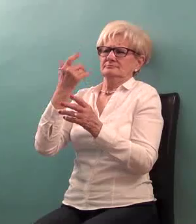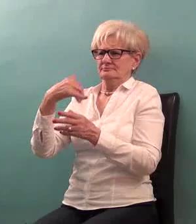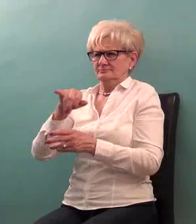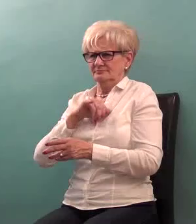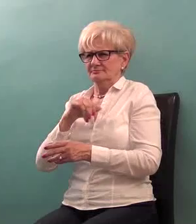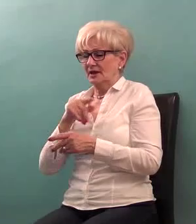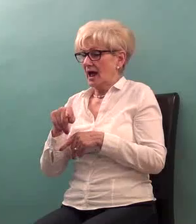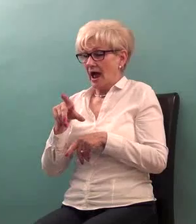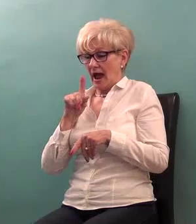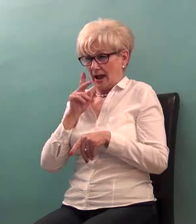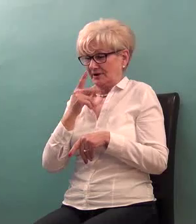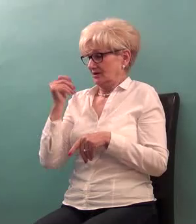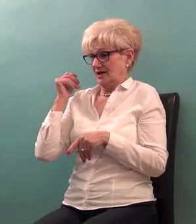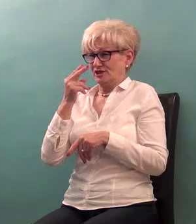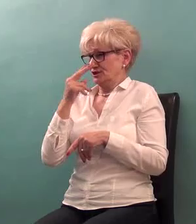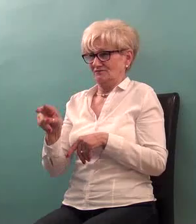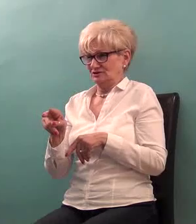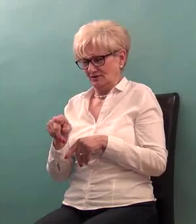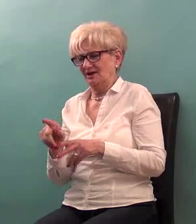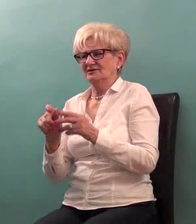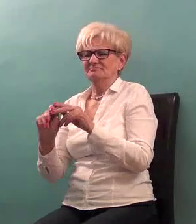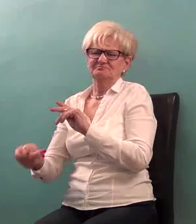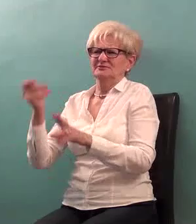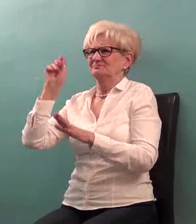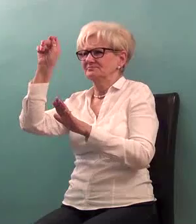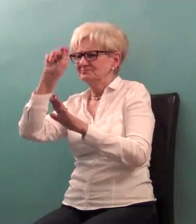Charlie Chaplin nie widział policjanta z tyłu, dlatego kitował i rzucał kit do tyłu.